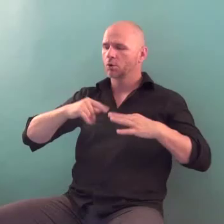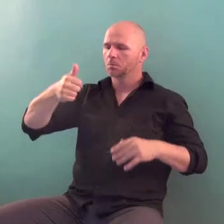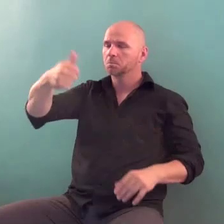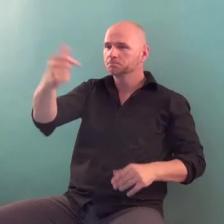Jeden dzień.